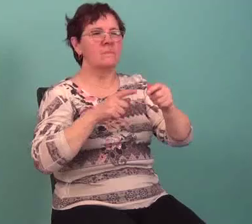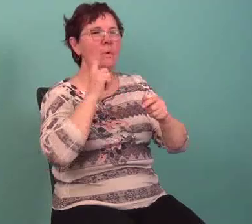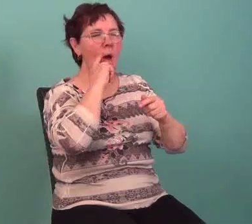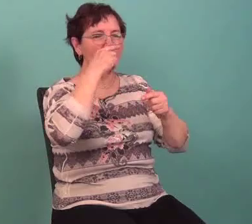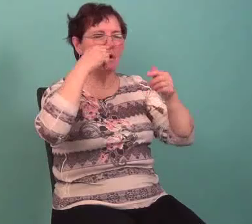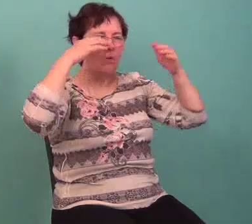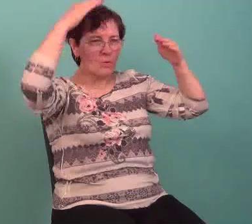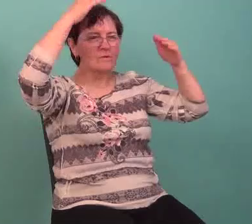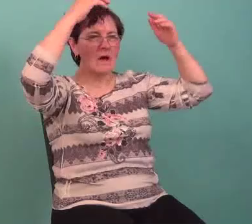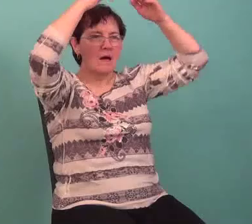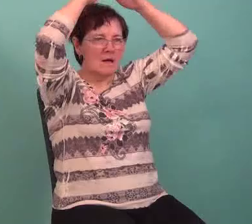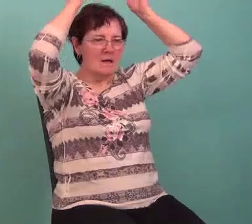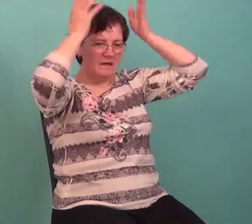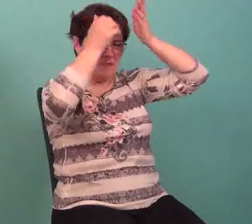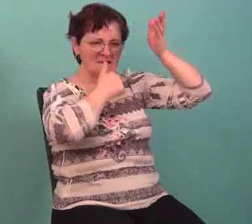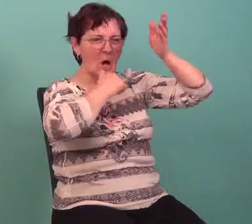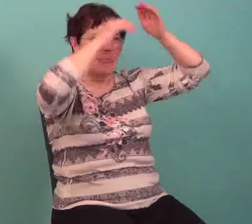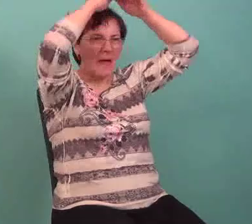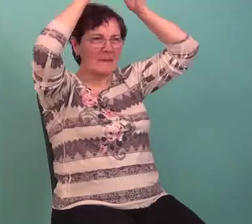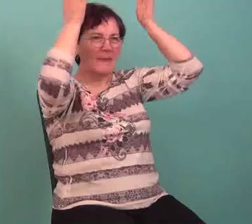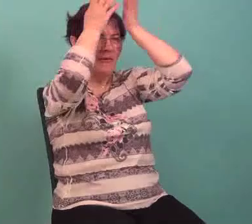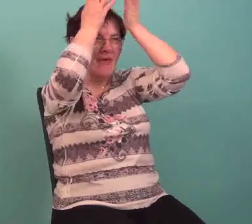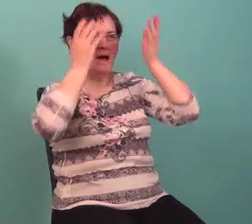Dorosły chłopak ma na głowie zieloną kulę.